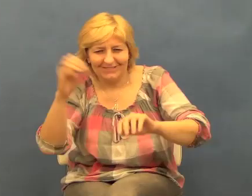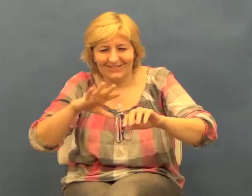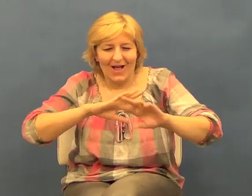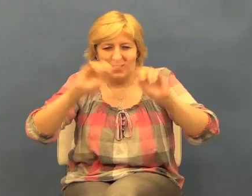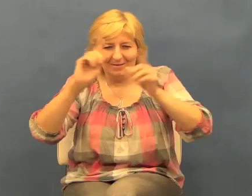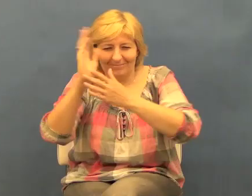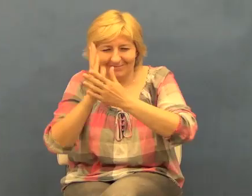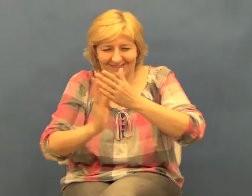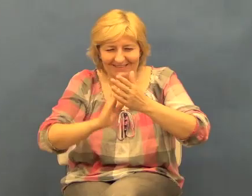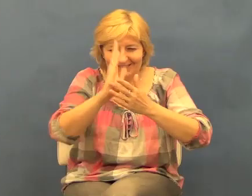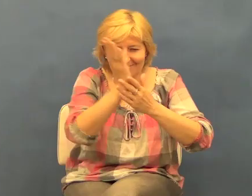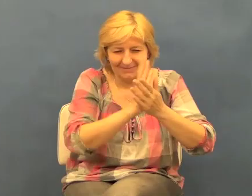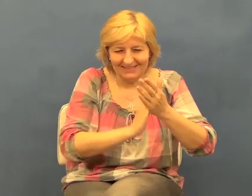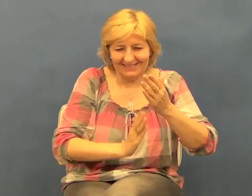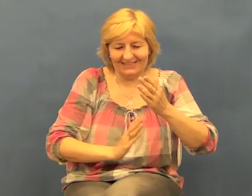Szyba pęka.